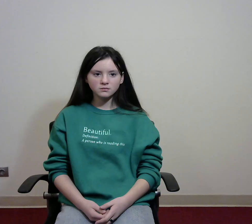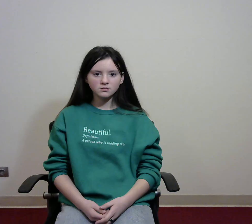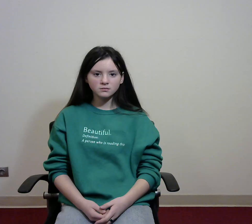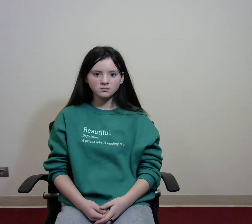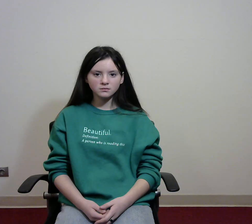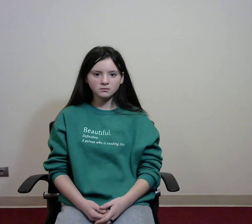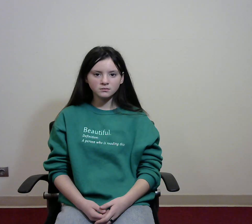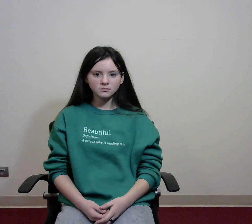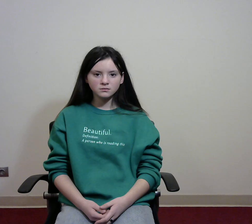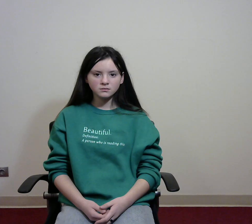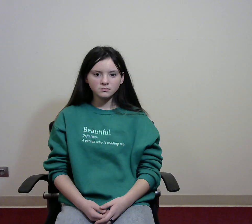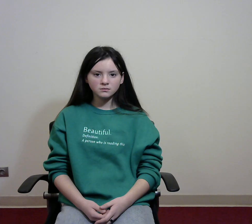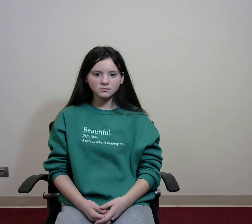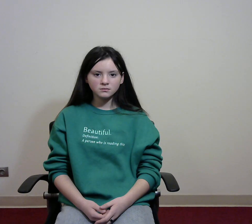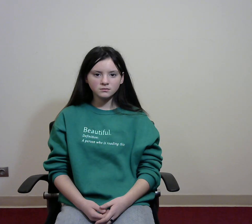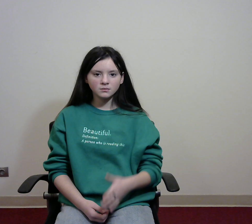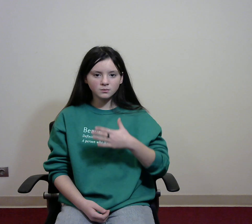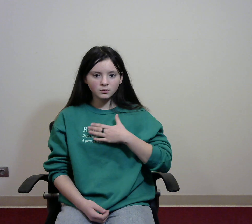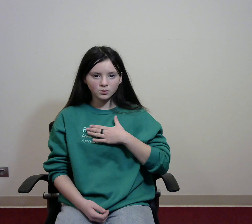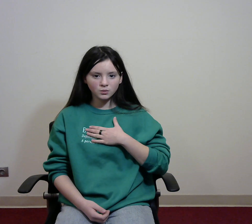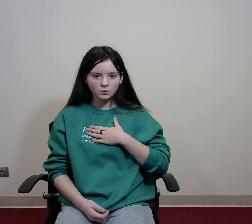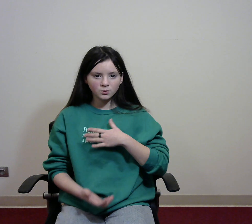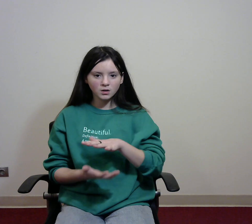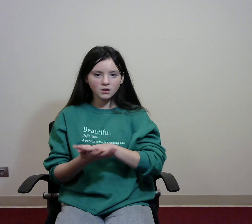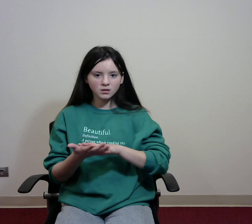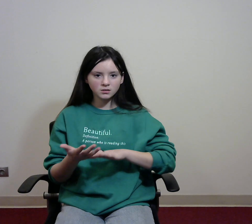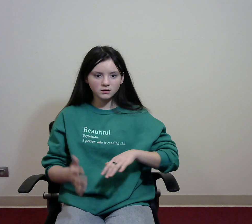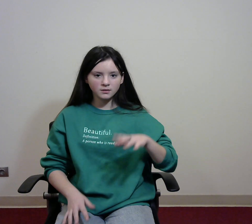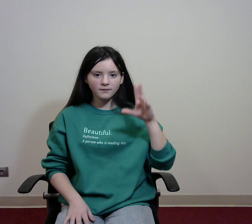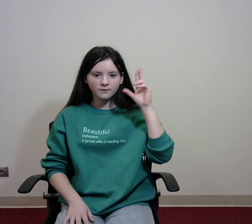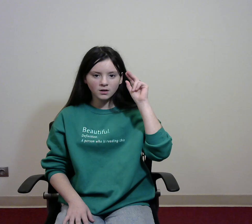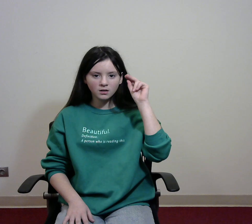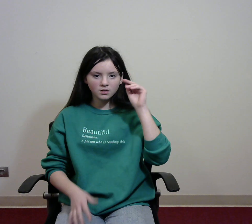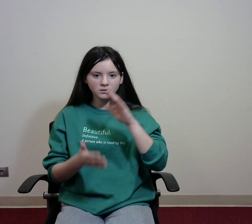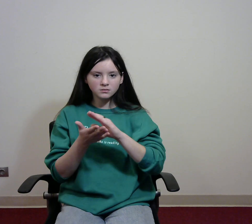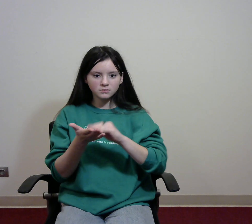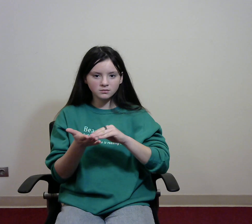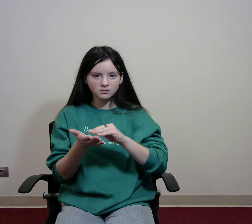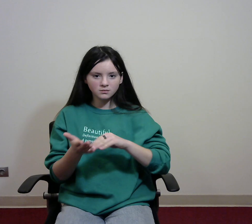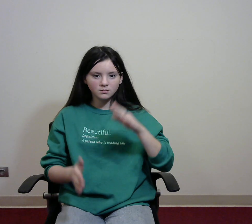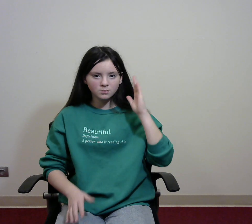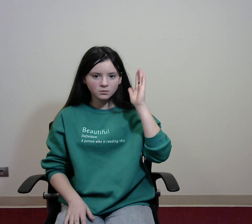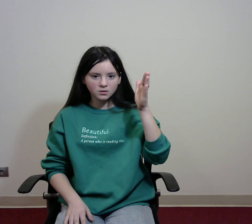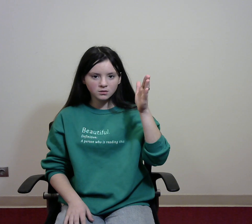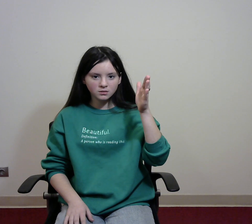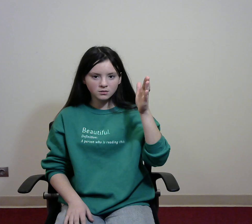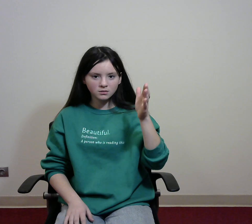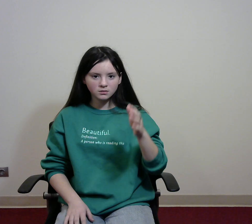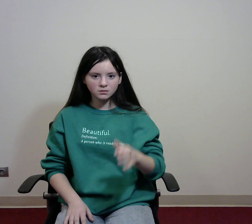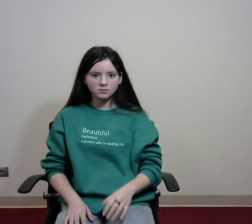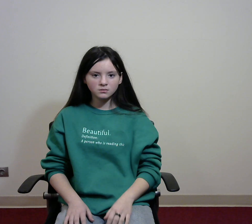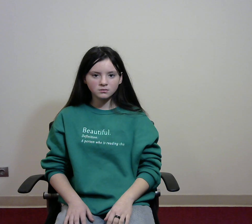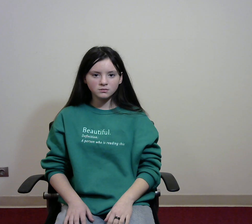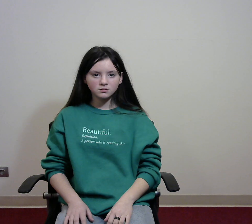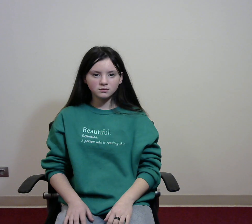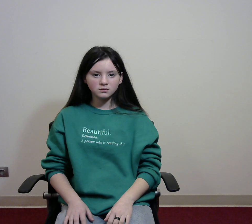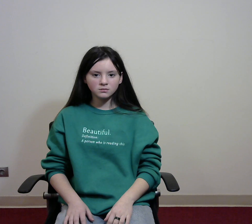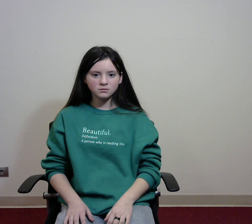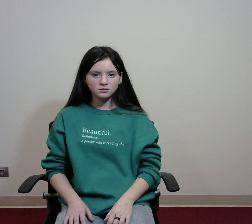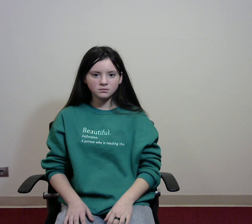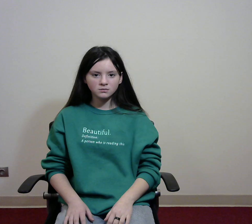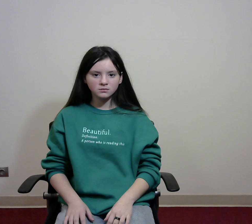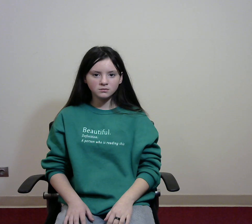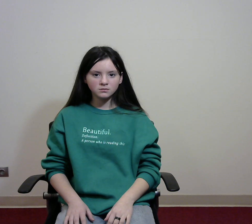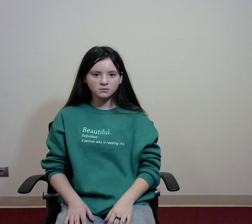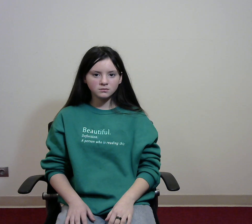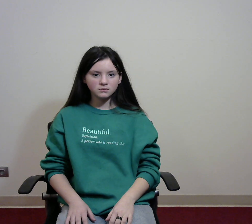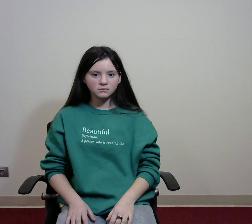Mən ərizəni nə vaxt yazmalıyam?